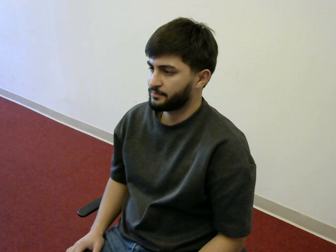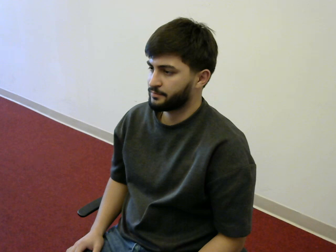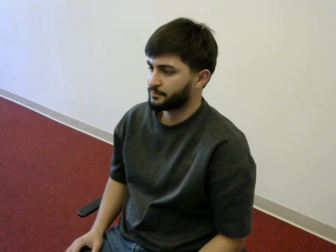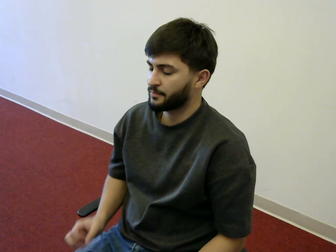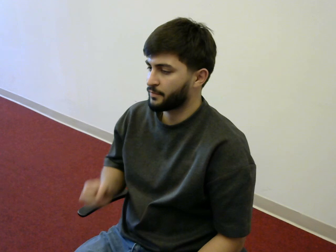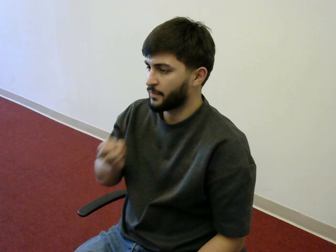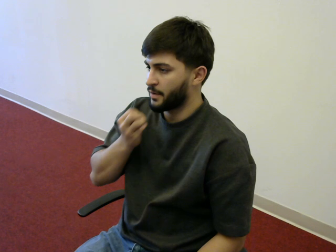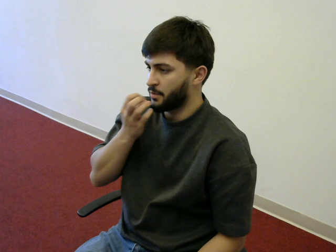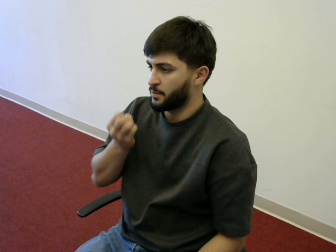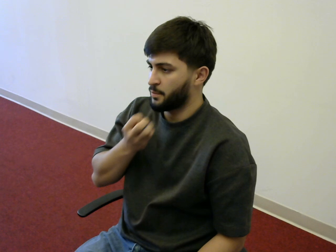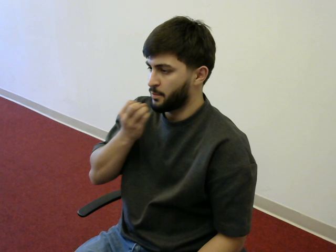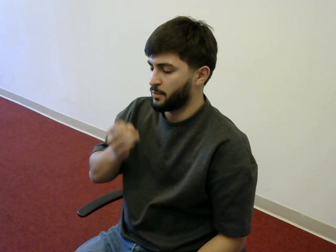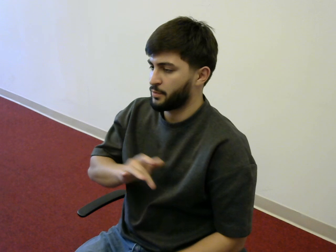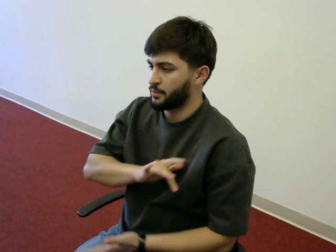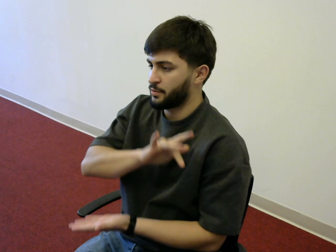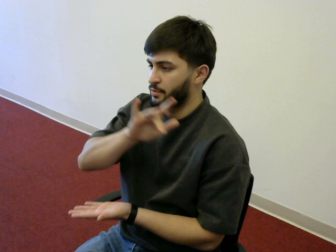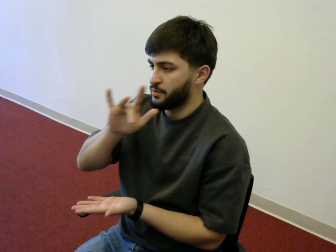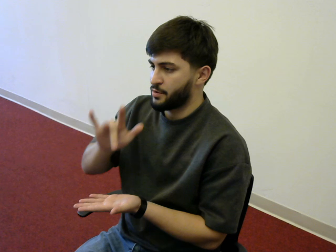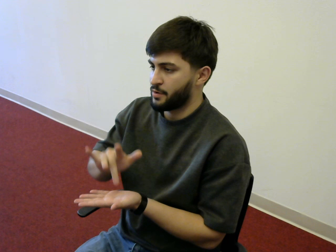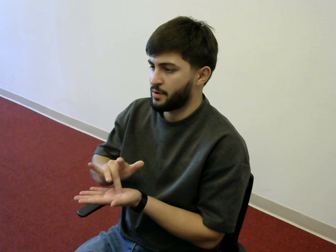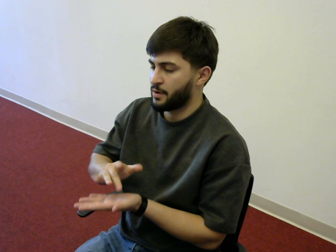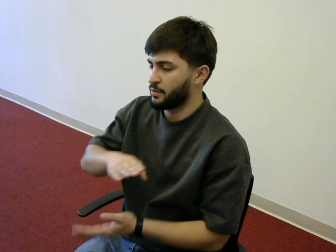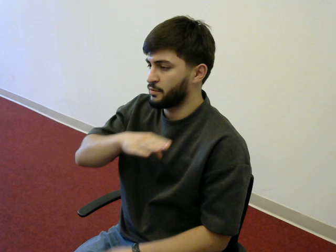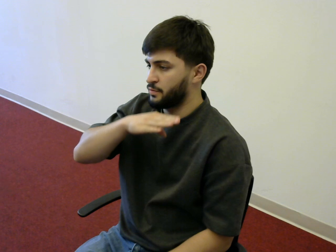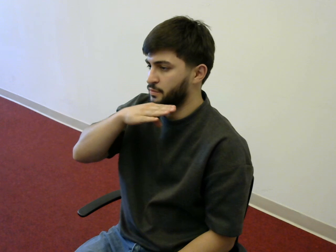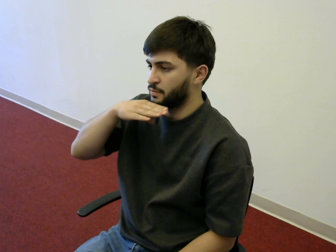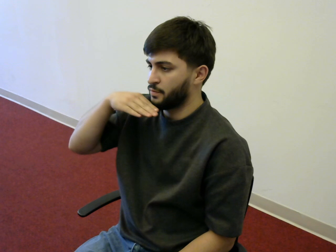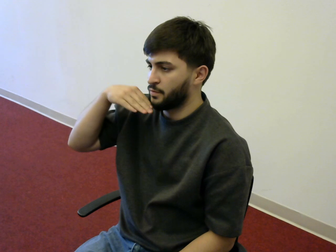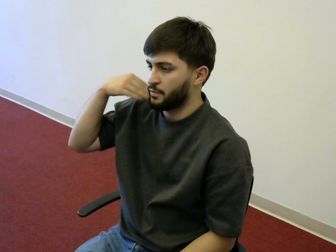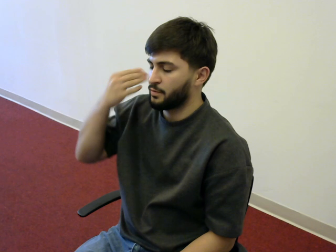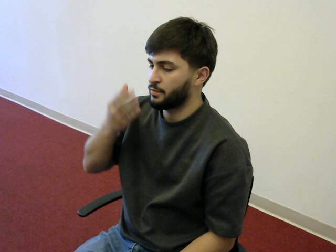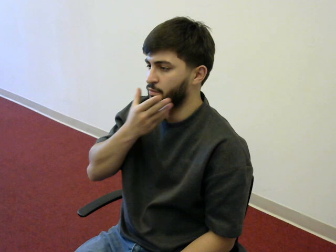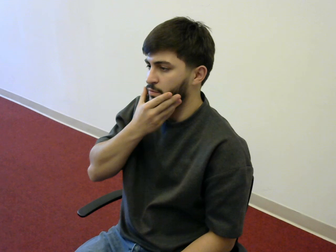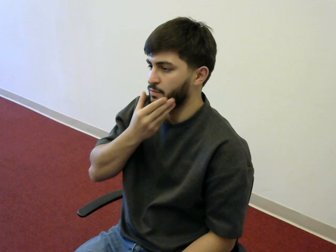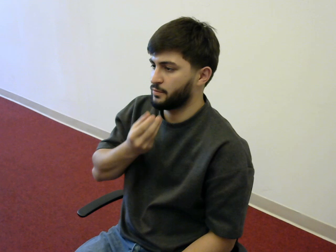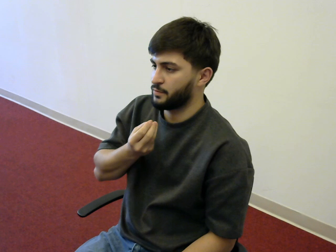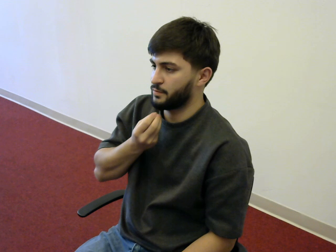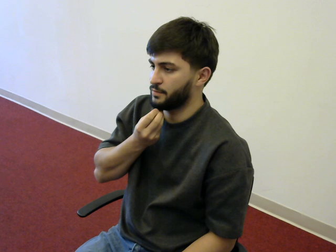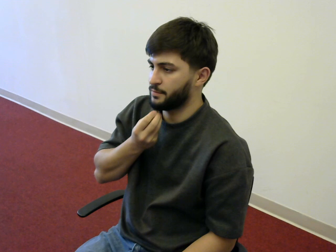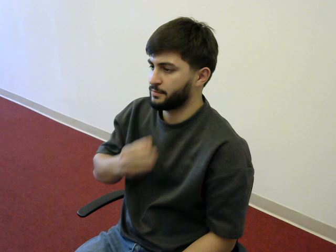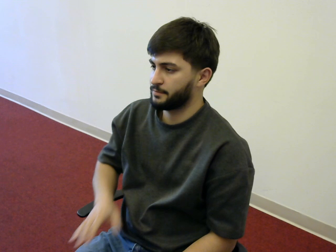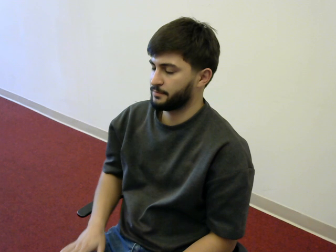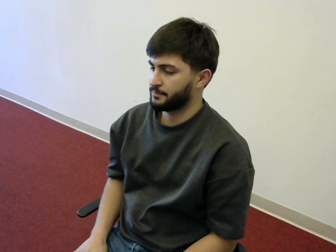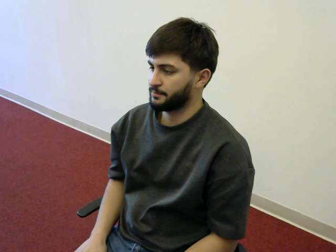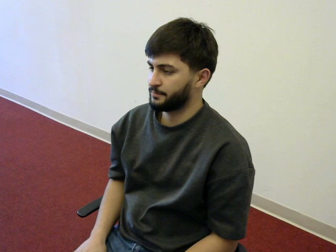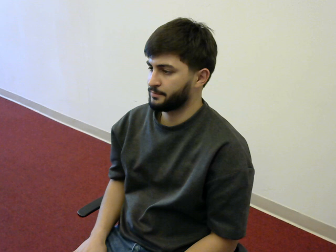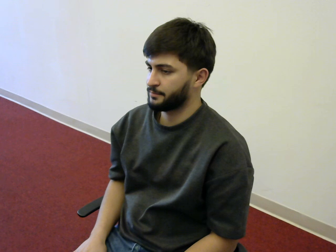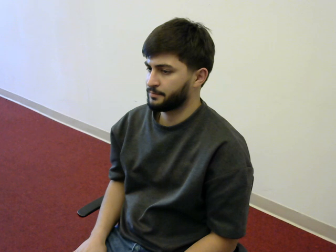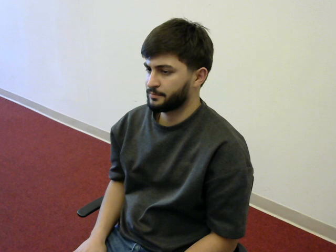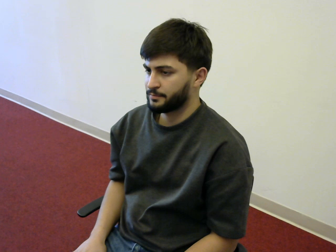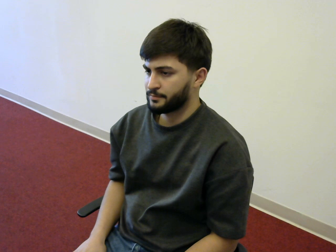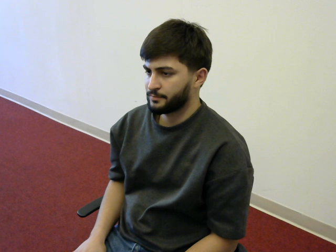Bakı şəhəri çox gözəldir